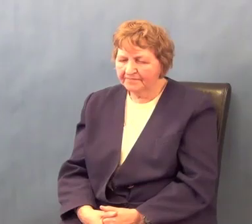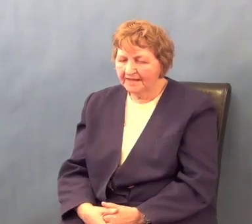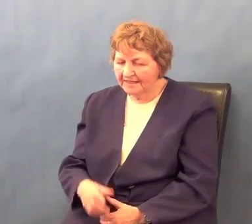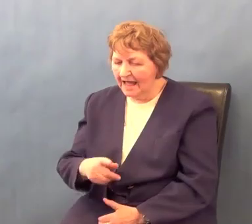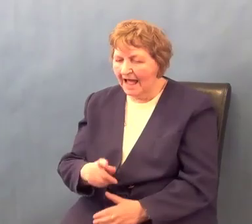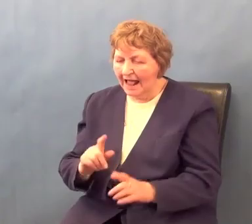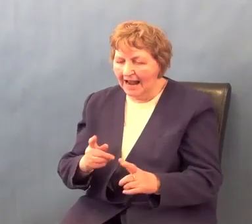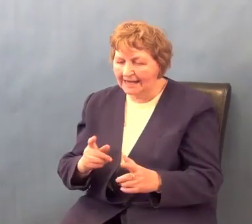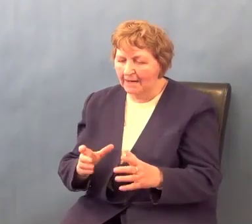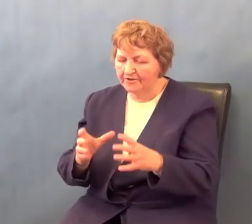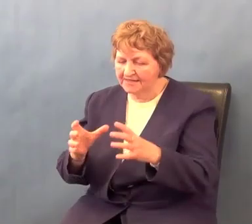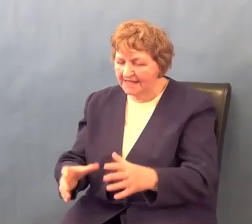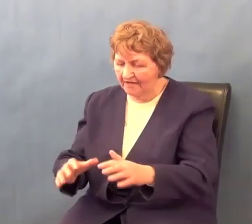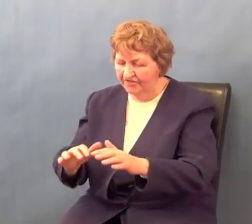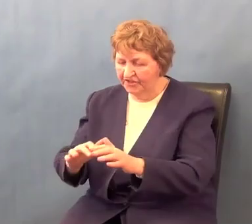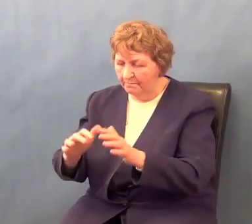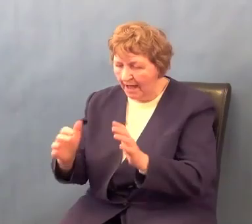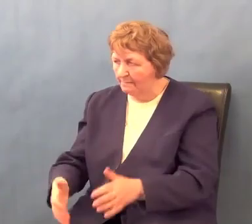Ta lalka postawiła na stole pełną miskę.